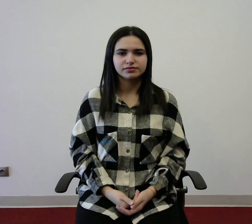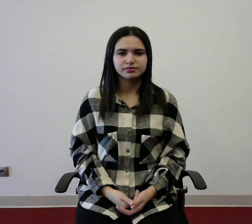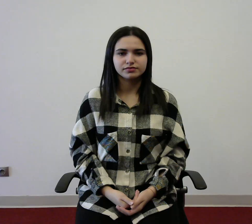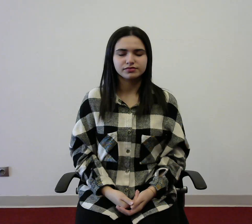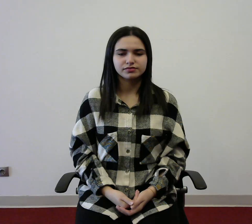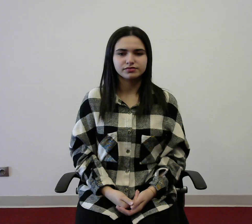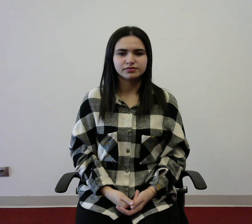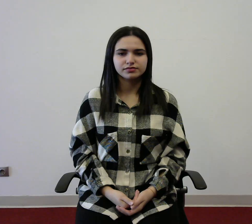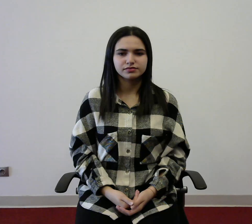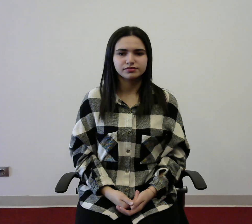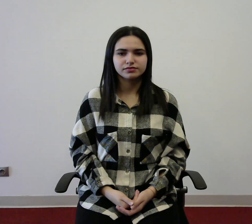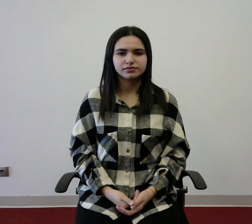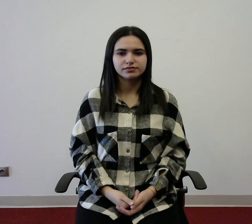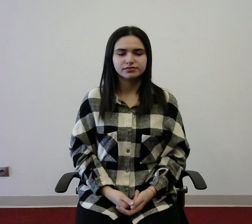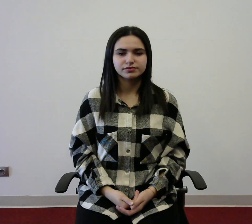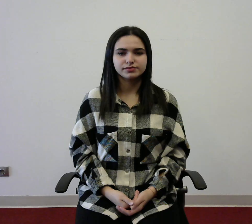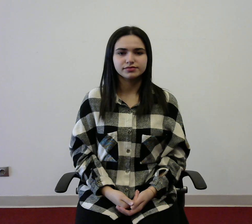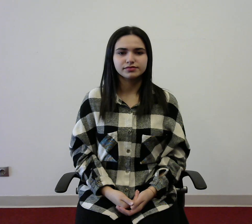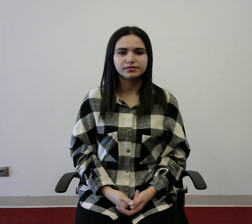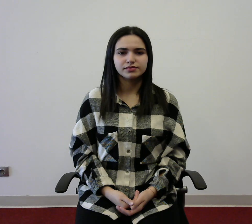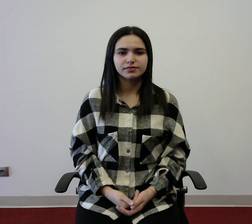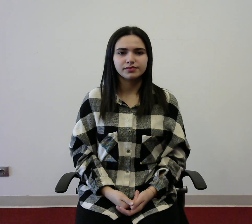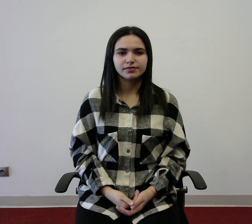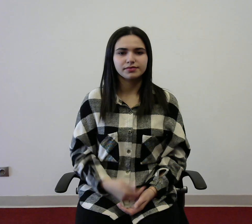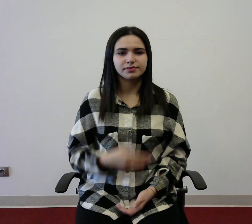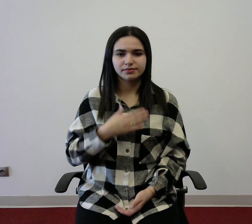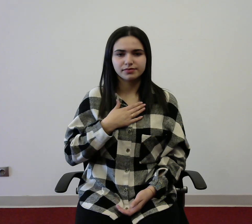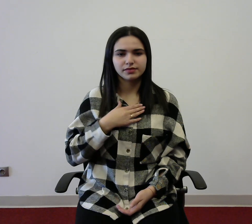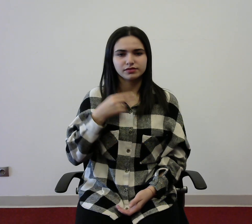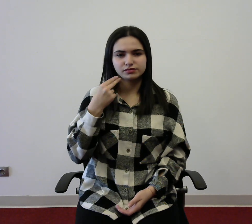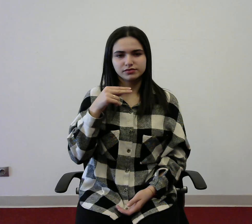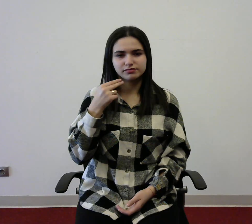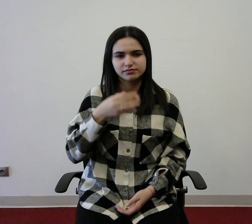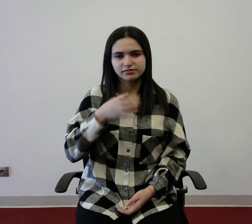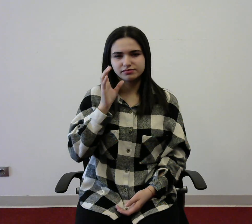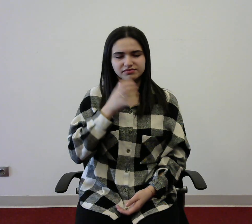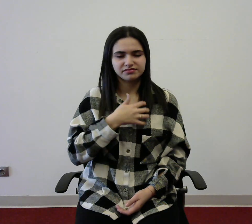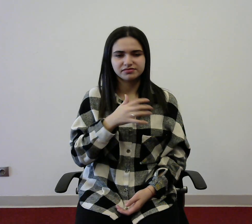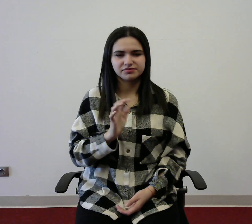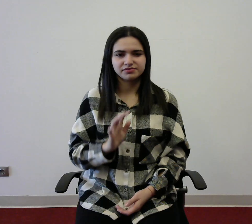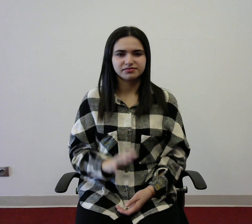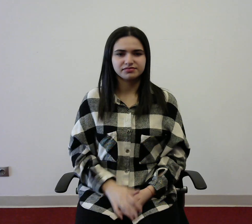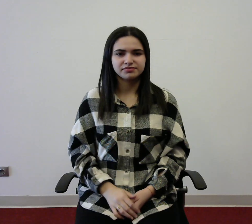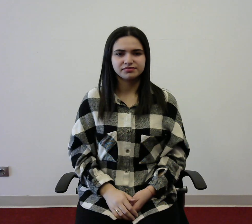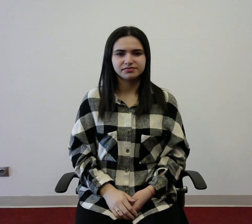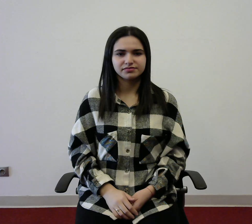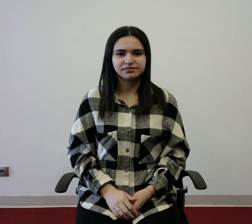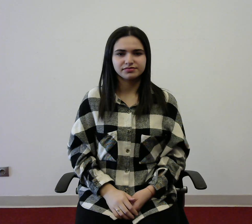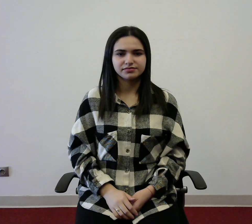Mən çay içmək istəmirəm